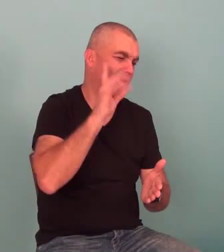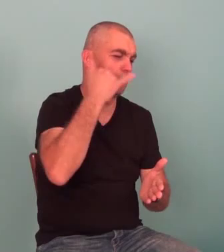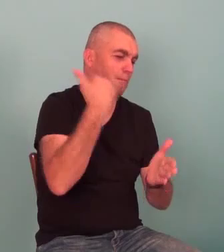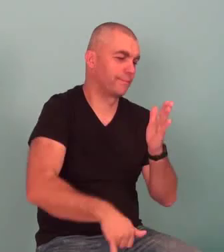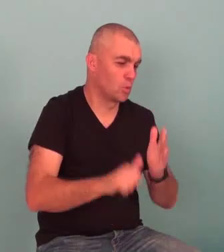Zignoruję zakupy.